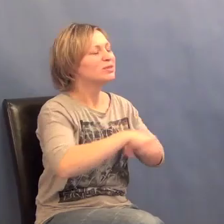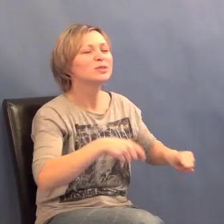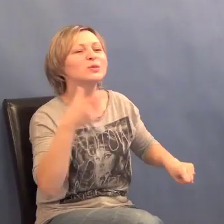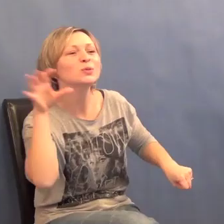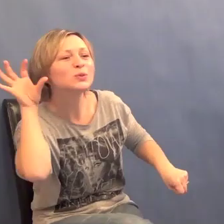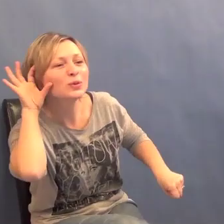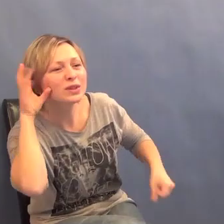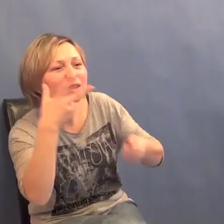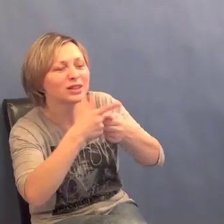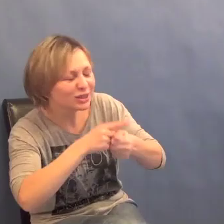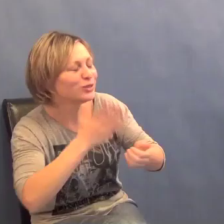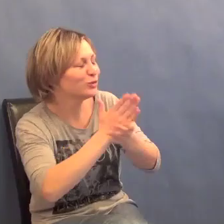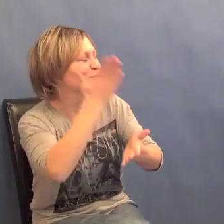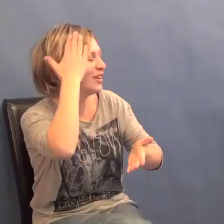A tak posłuchać i wtedy będę wiedzieć.